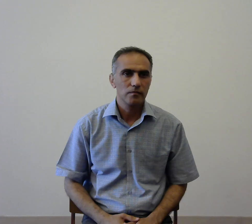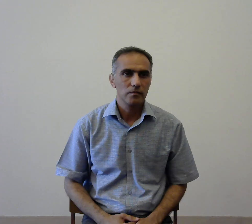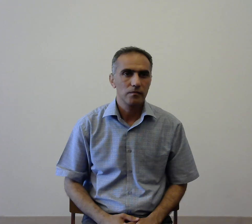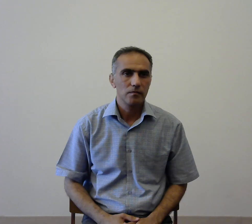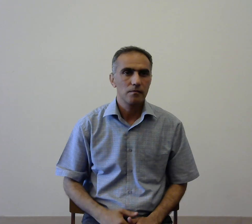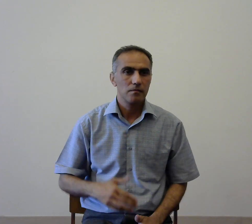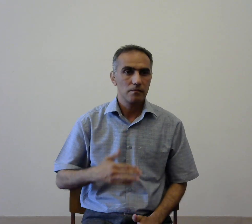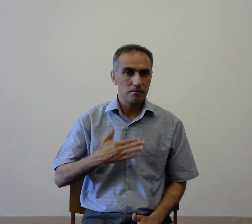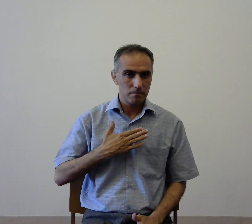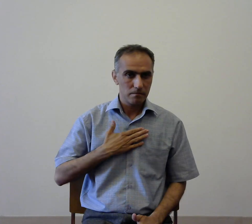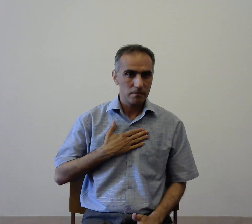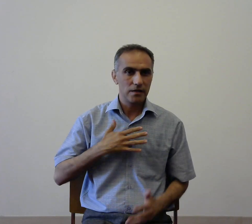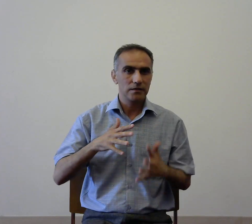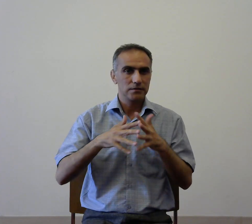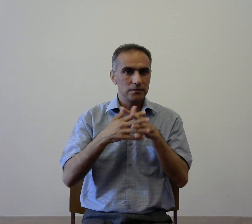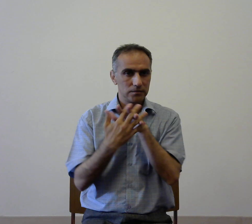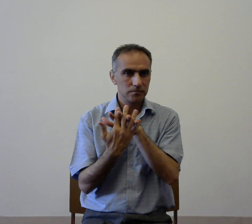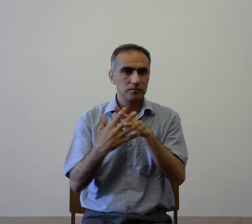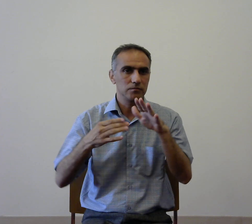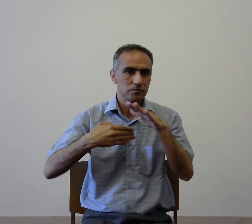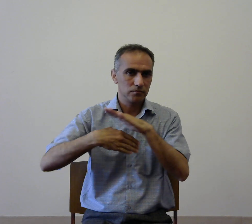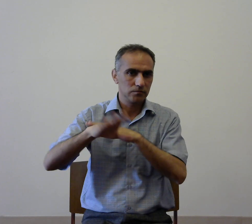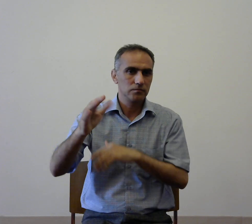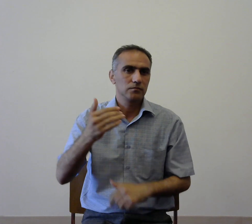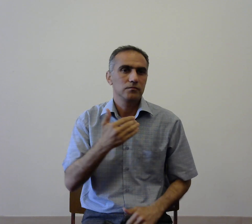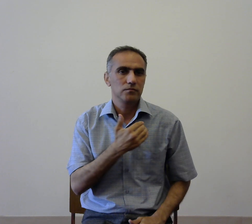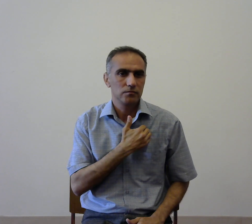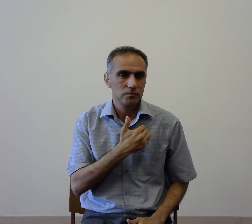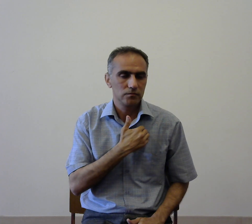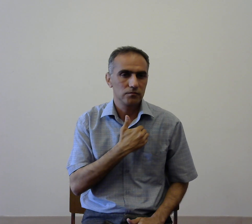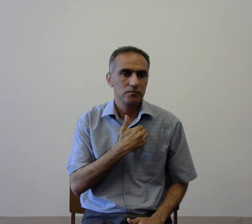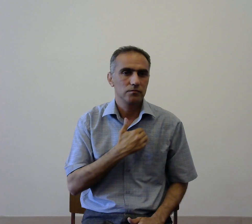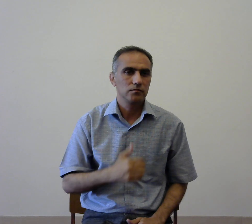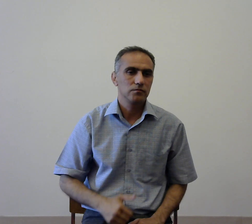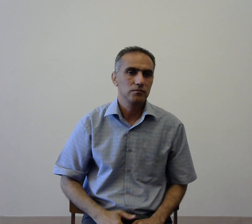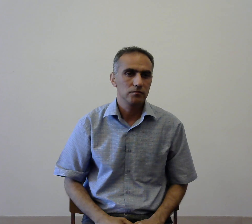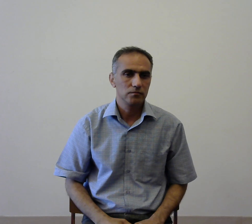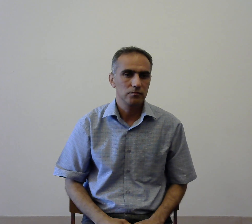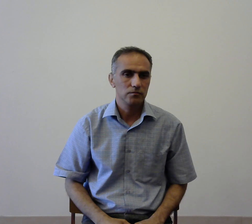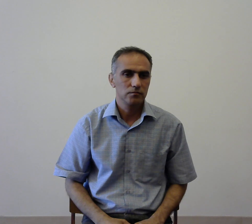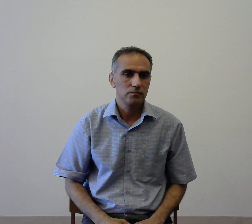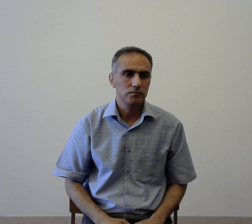Mən kəndə getmək istəyirəm